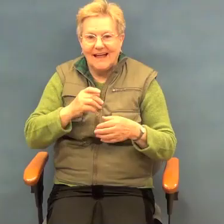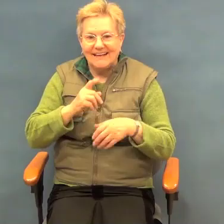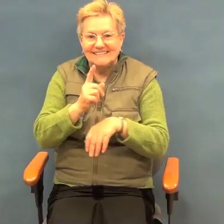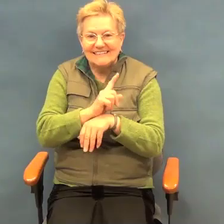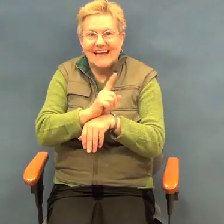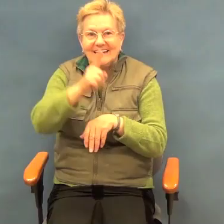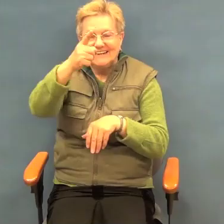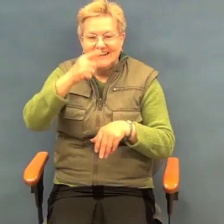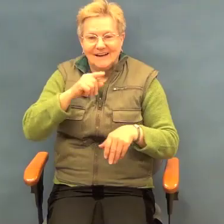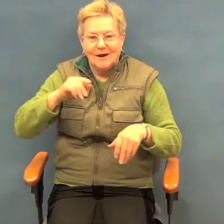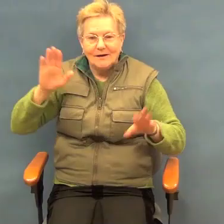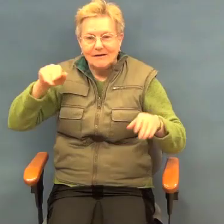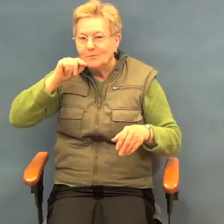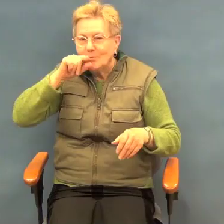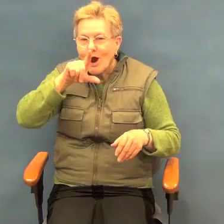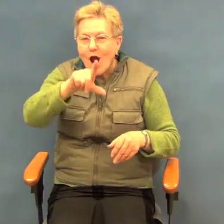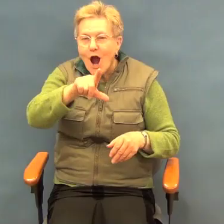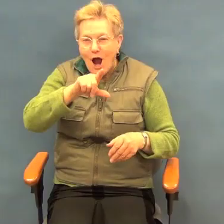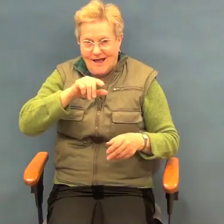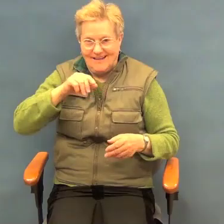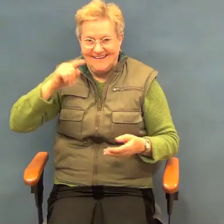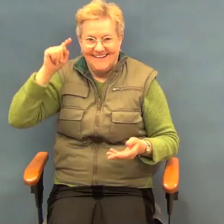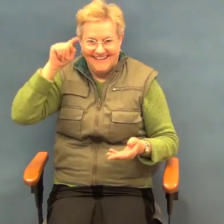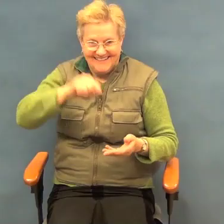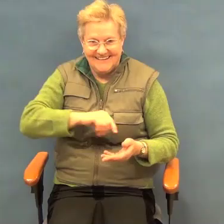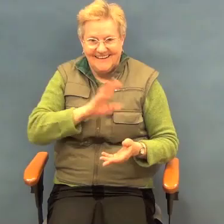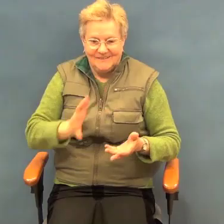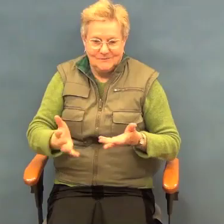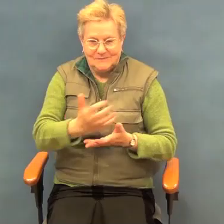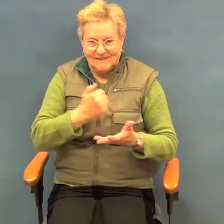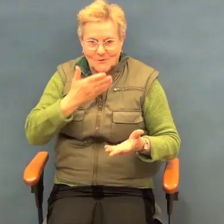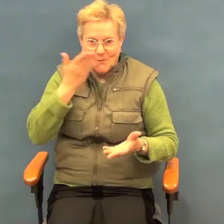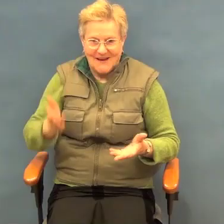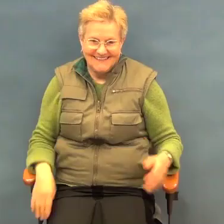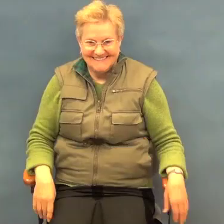Kukułka z zegara zjadła wszystkie jabłka.